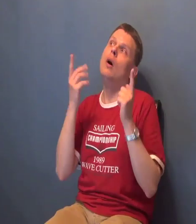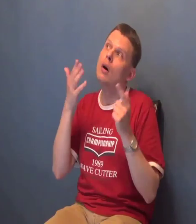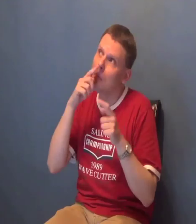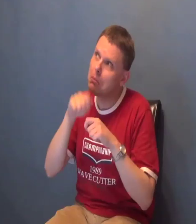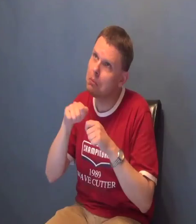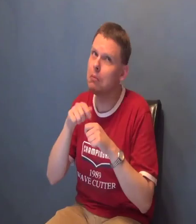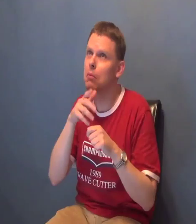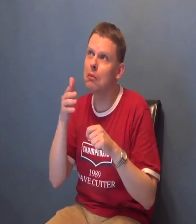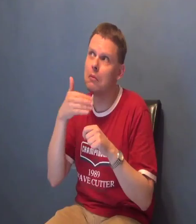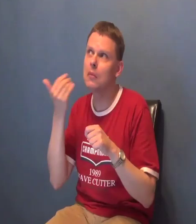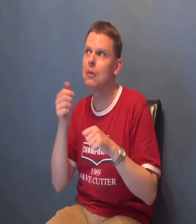Sprawdzić, czy nic nie ma.